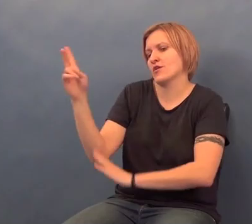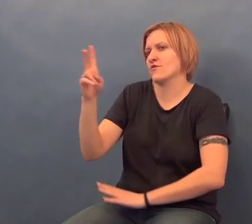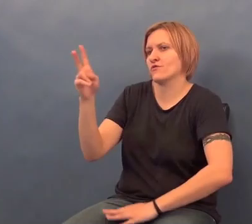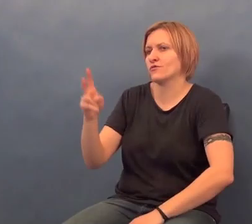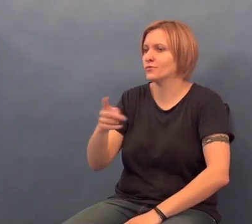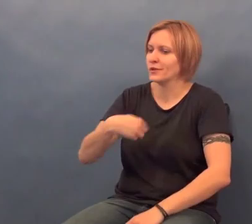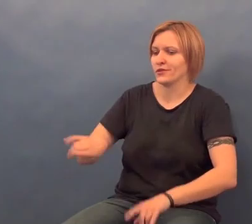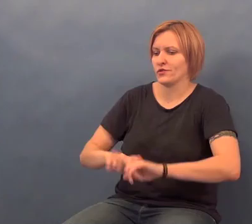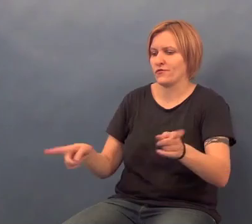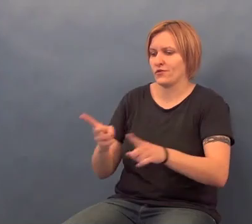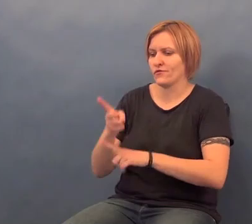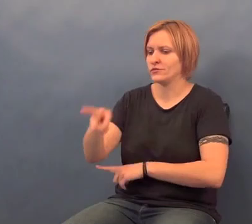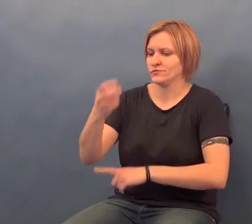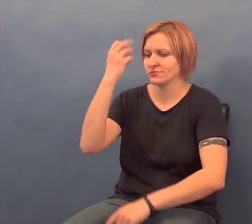Nam nie wolno wchodzić pod prysznic.